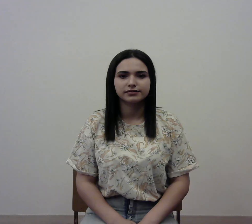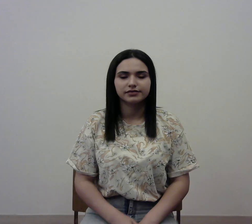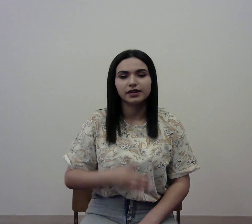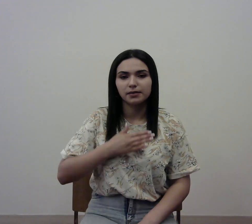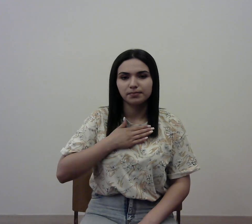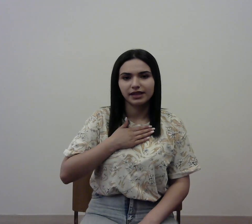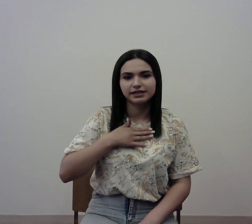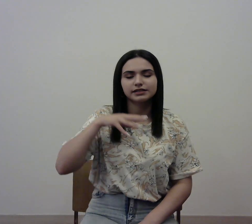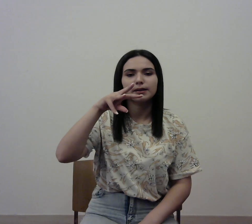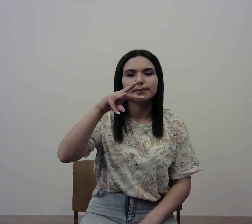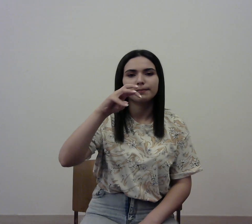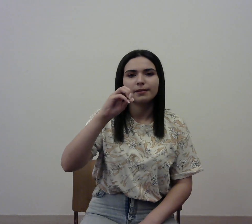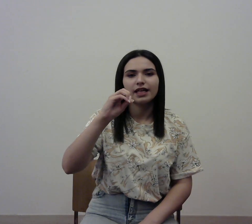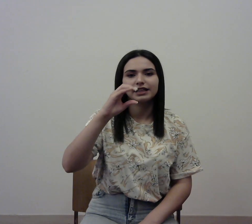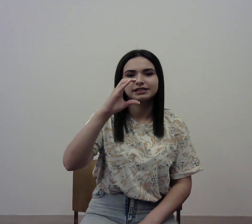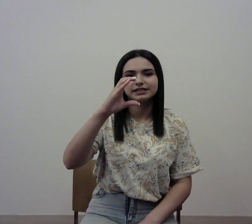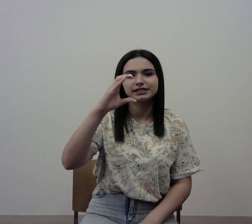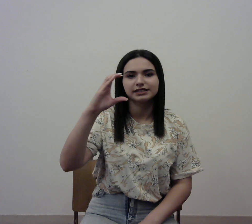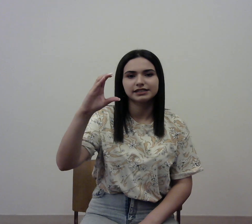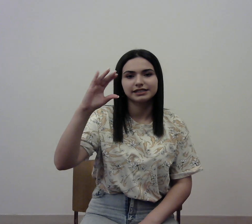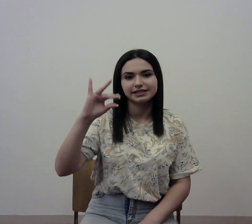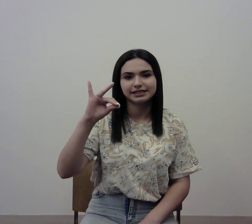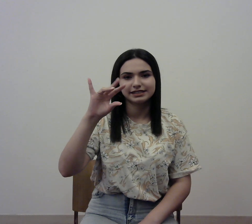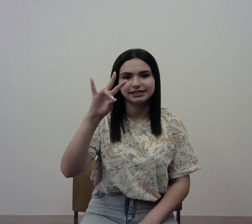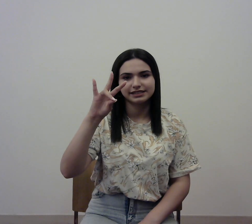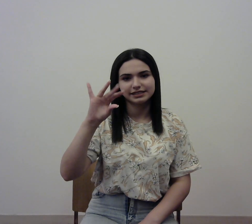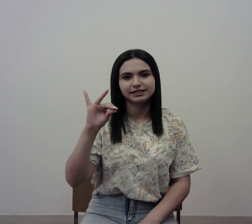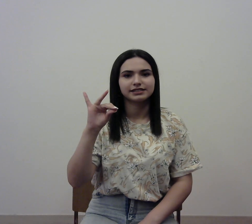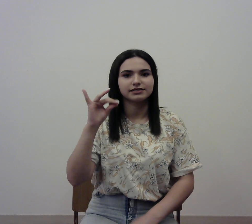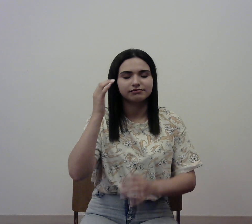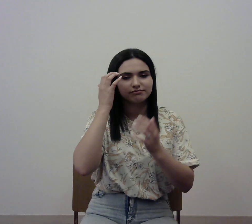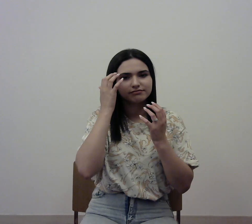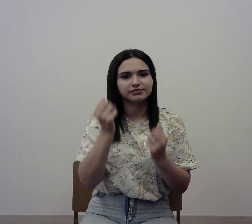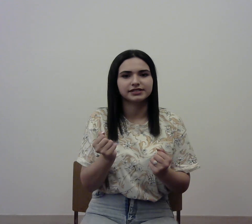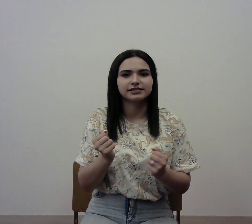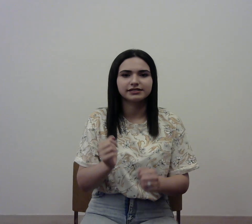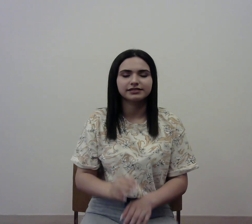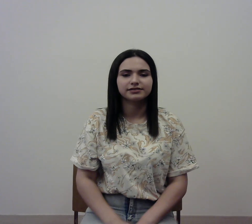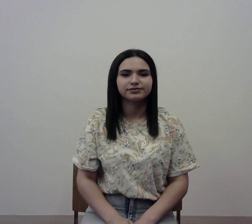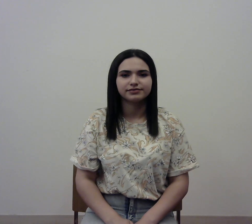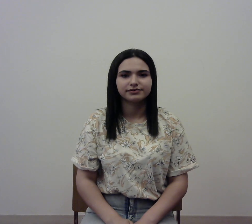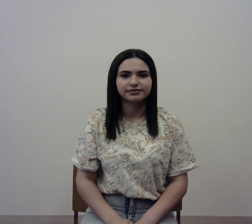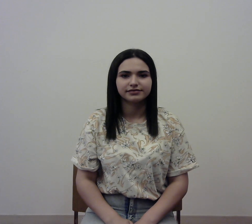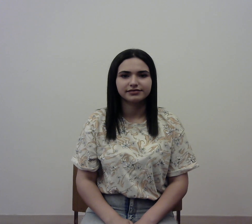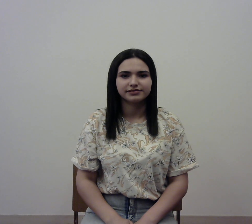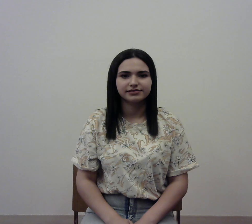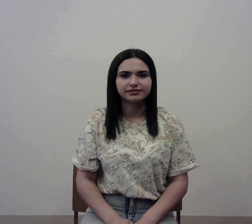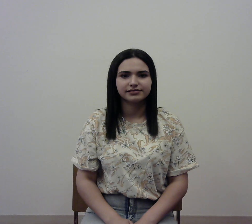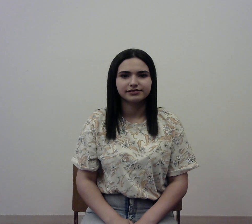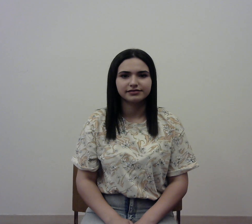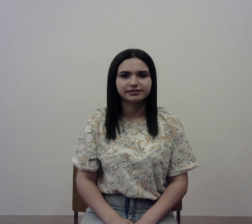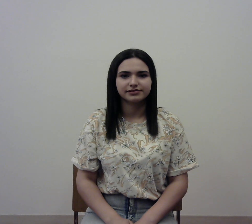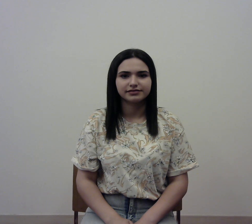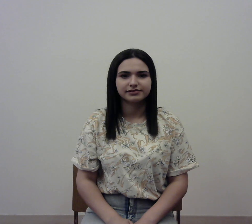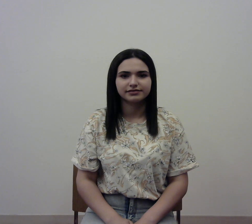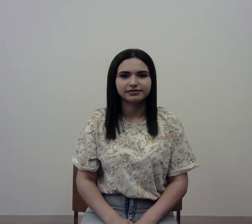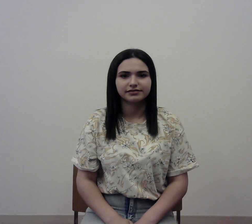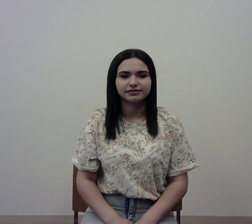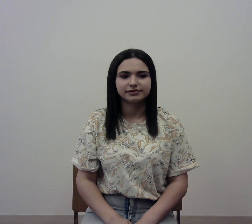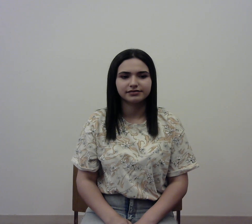Mən Messinin fanatıyam